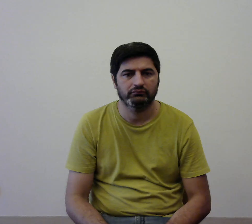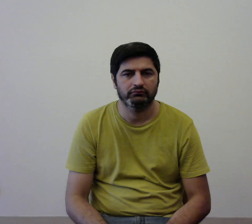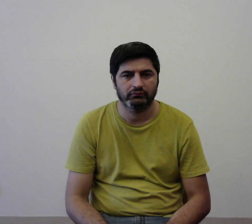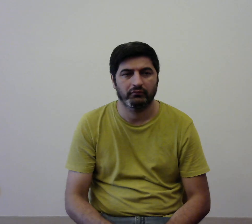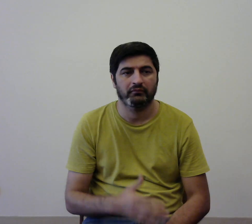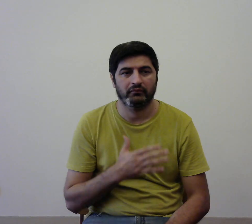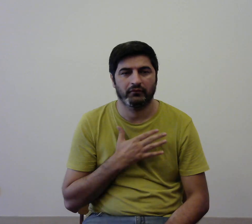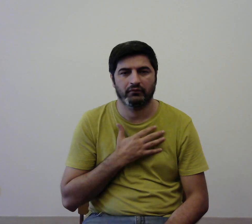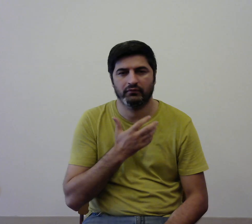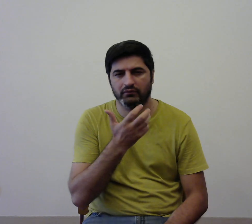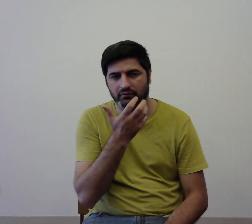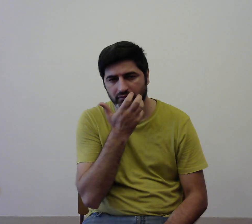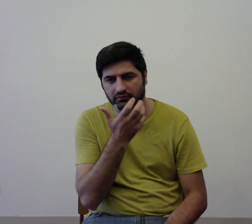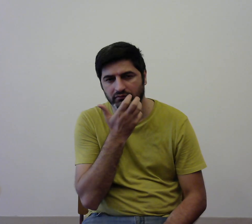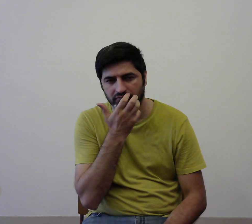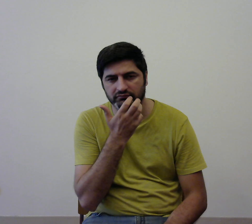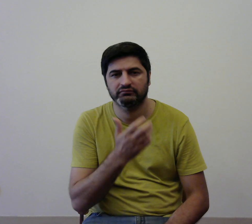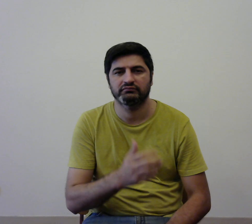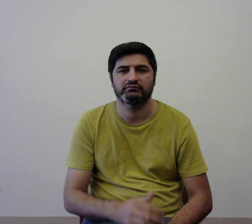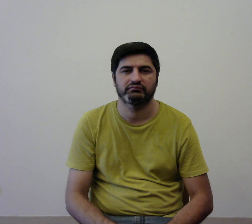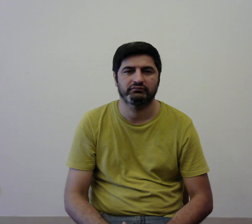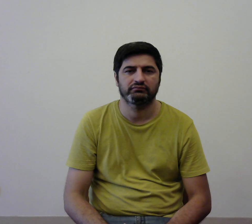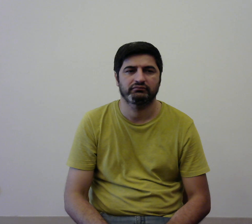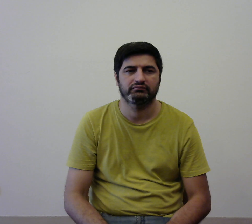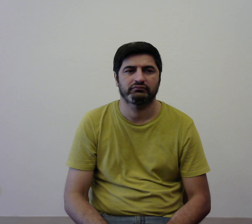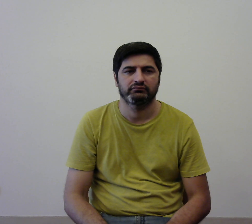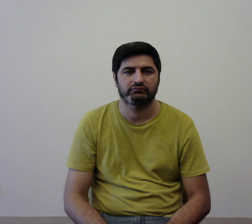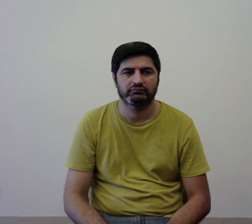Mənə istidir